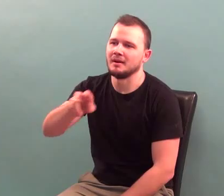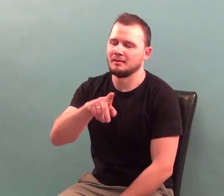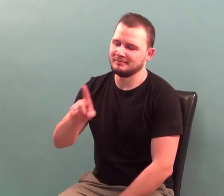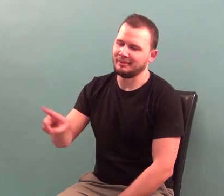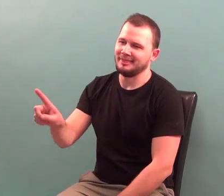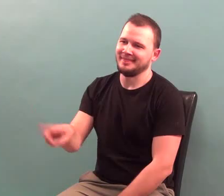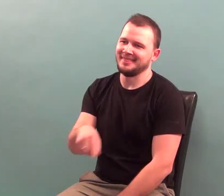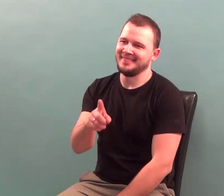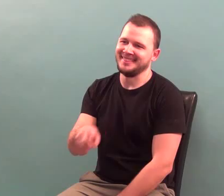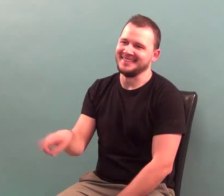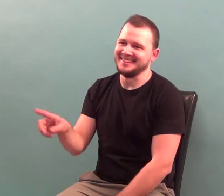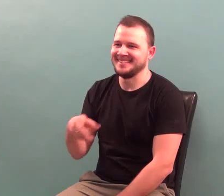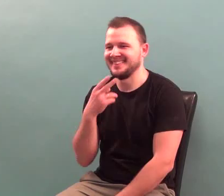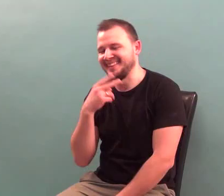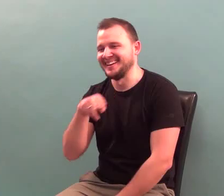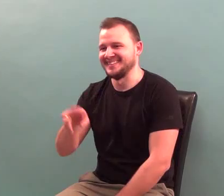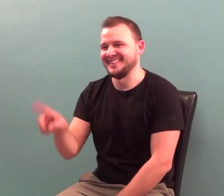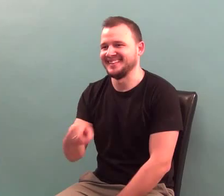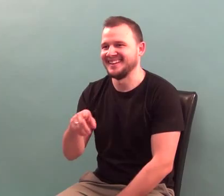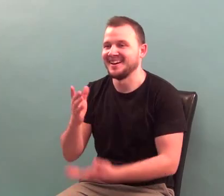Kot przygląda mu się i się śmieje.